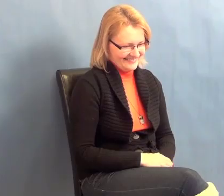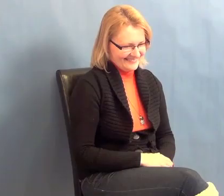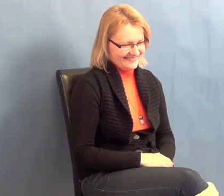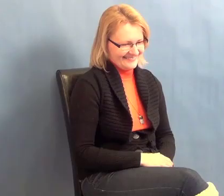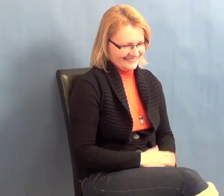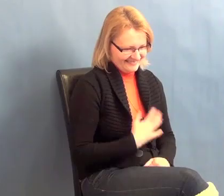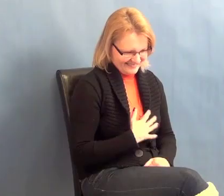Kąpać się nie wolno.